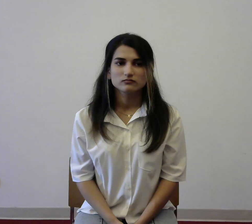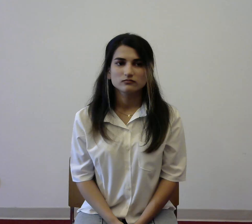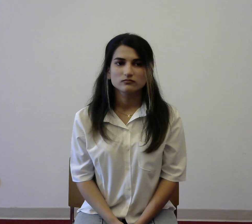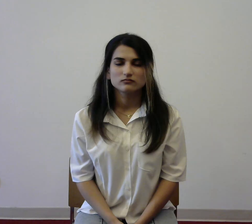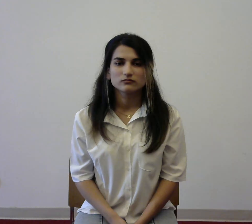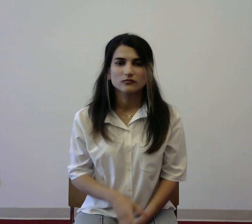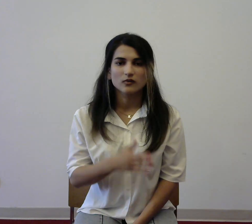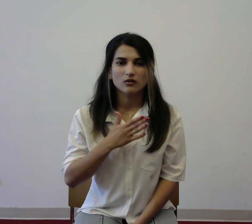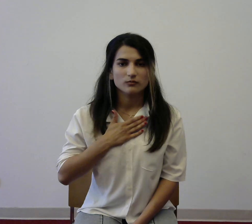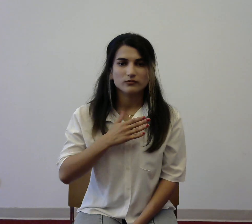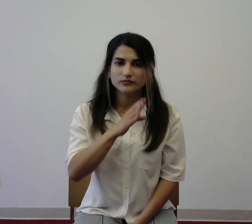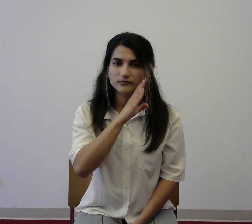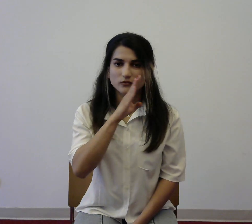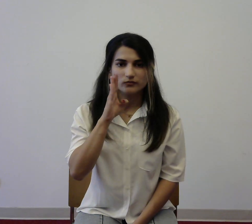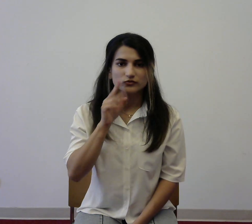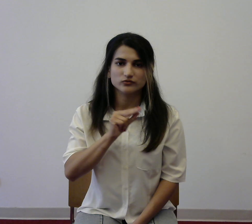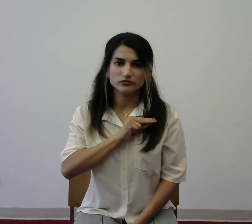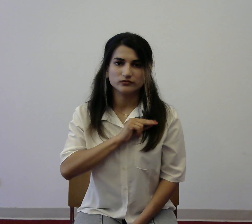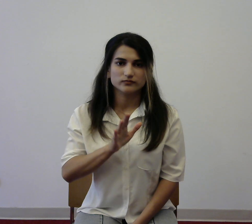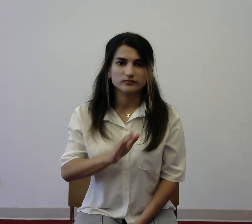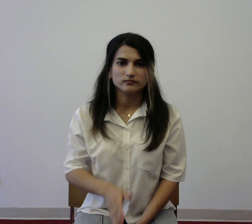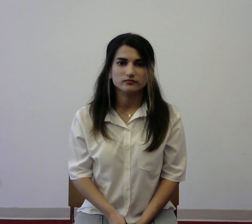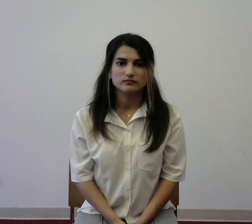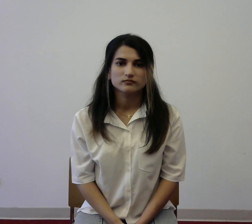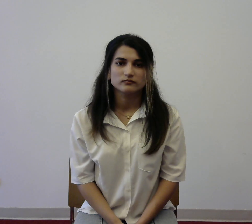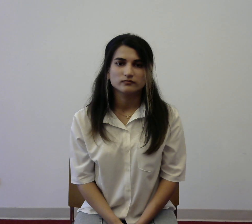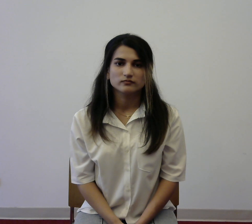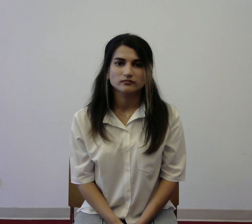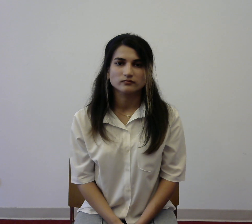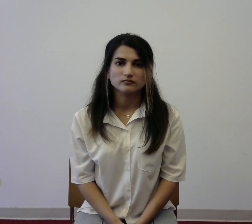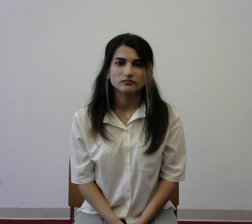Mənim anam işsizdir